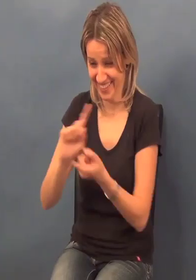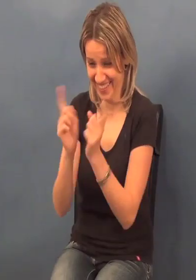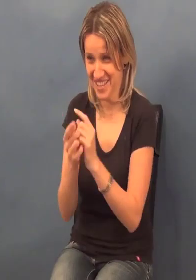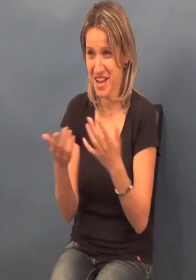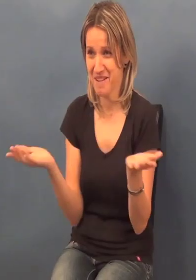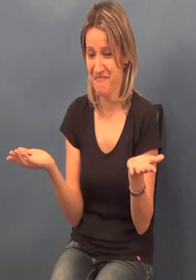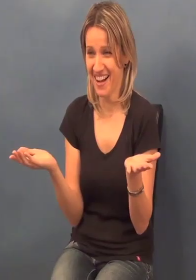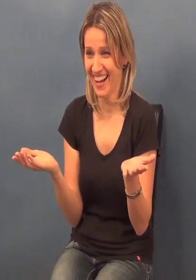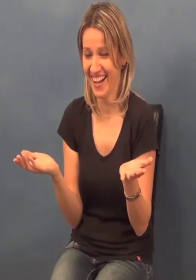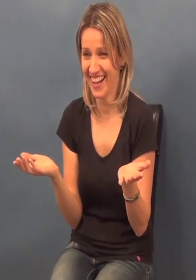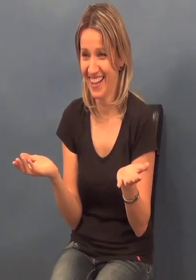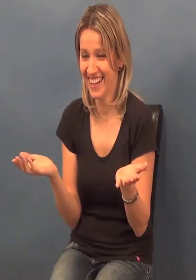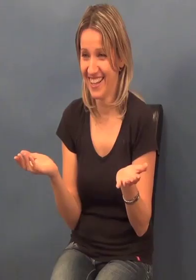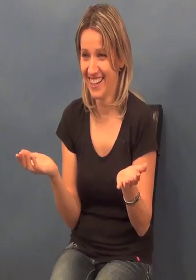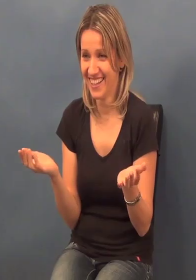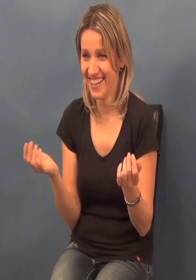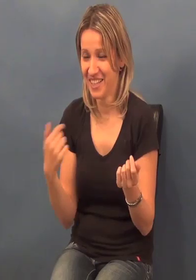Nie ma jak się spotkać.